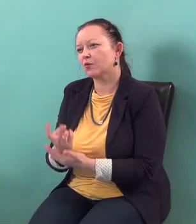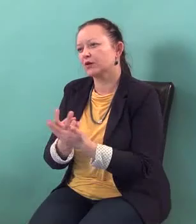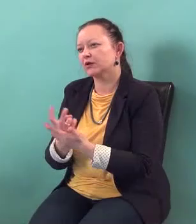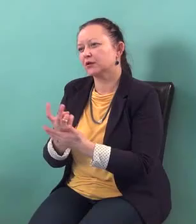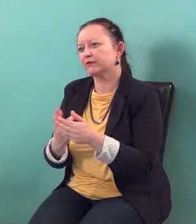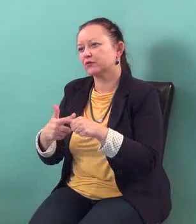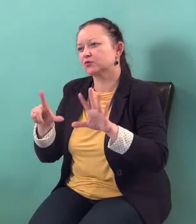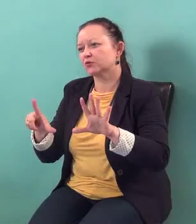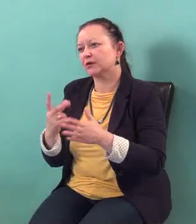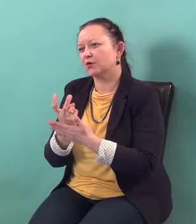Dwudziestego siódmego lutego.